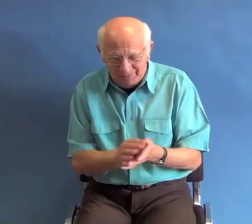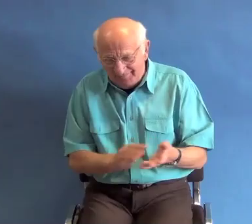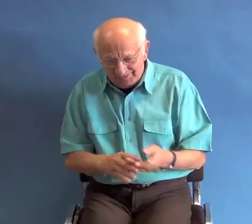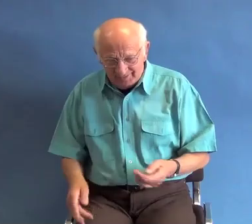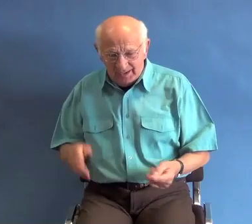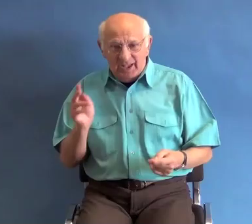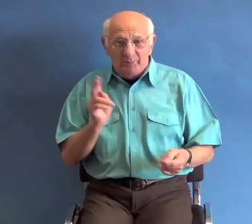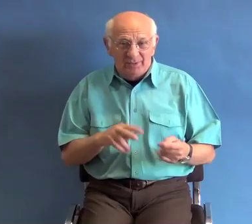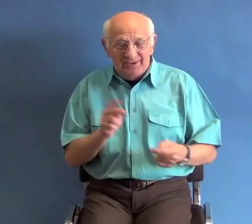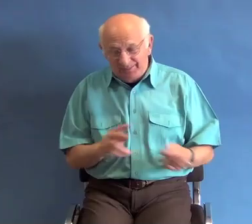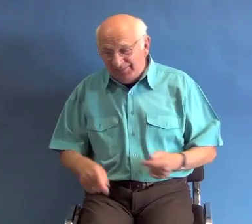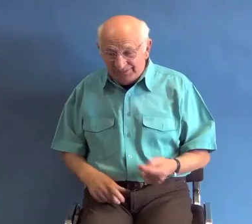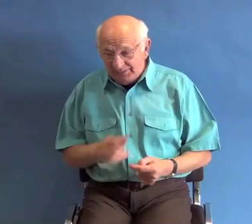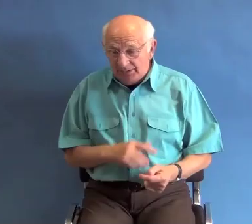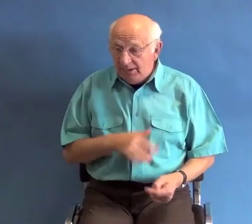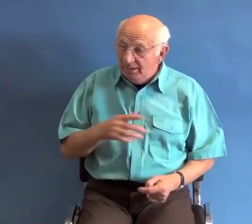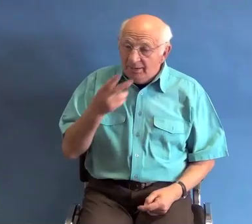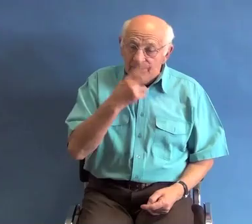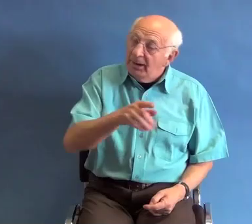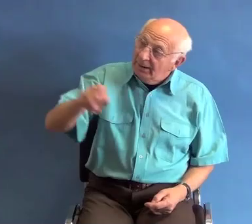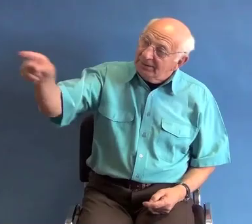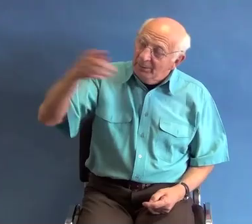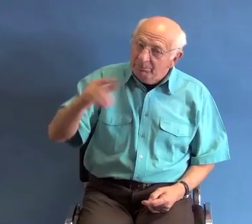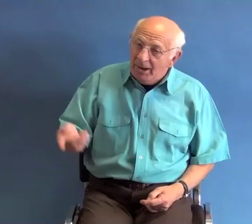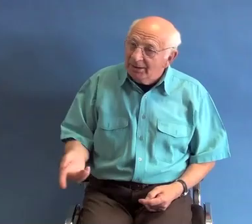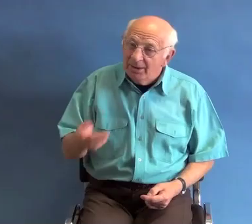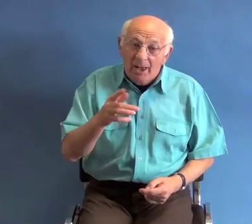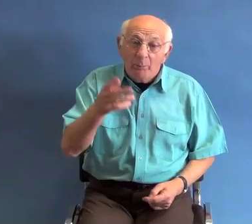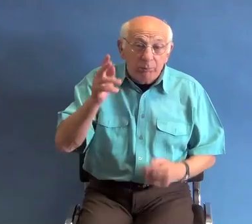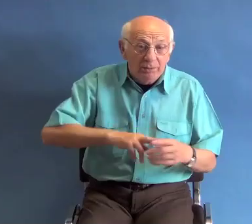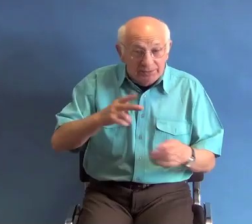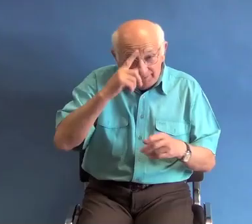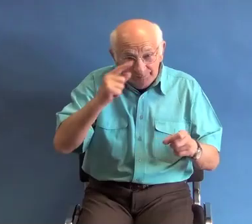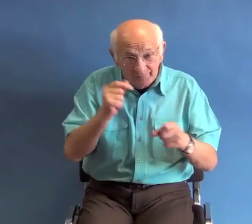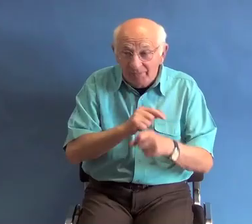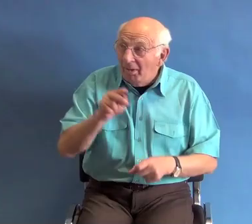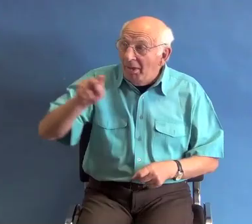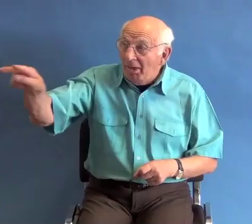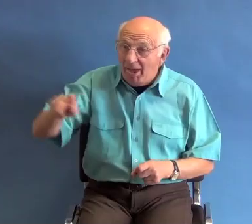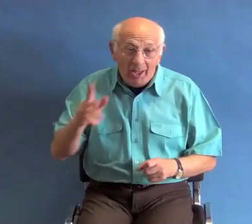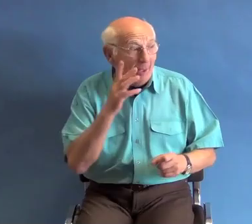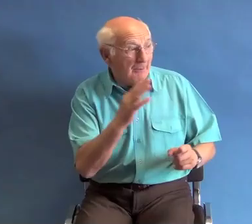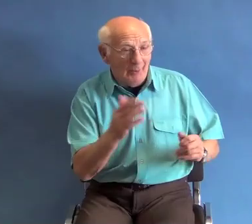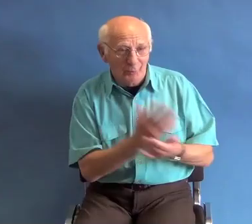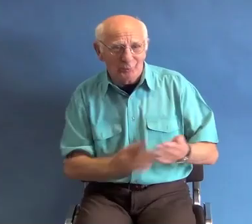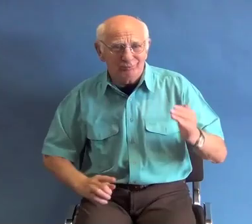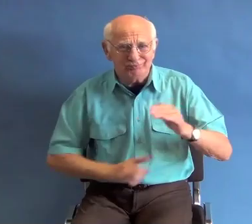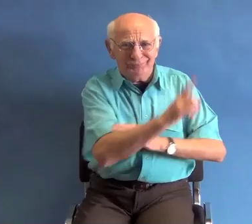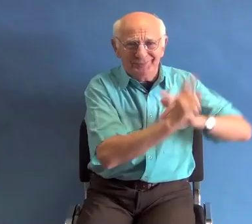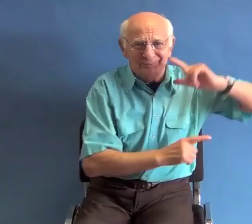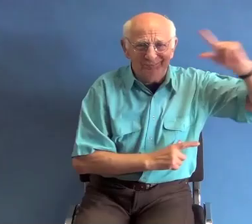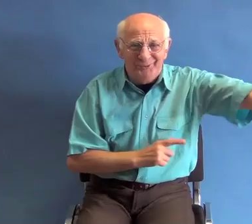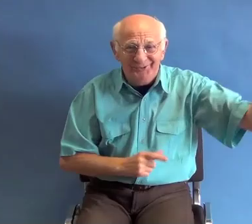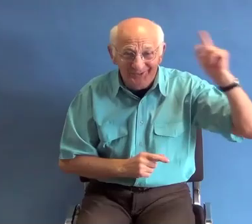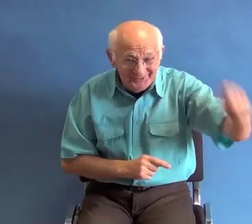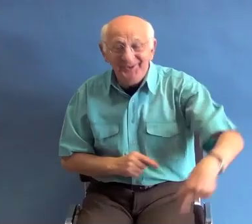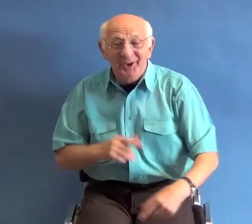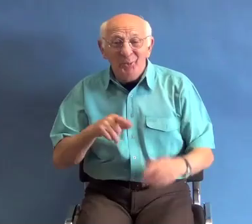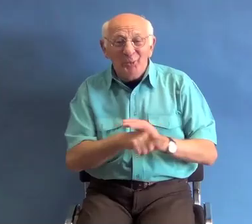Chłopiec bawił się i pokazał palcem w jakimś kierunku, powiedział, żeby policjant tam popatrzył, a tymczasem chłopiec zwiał.